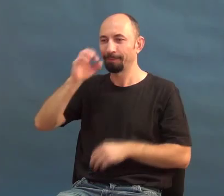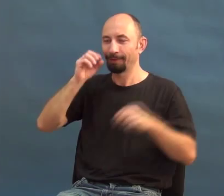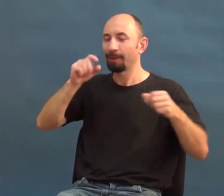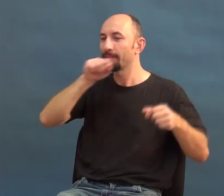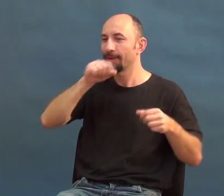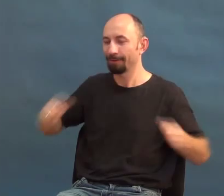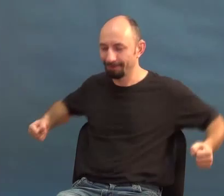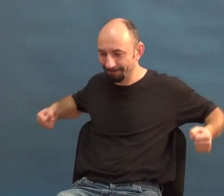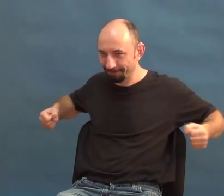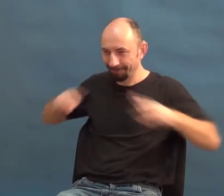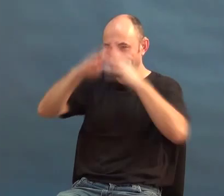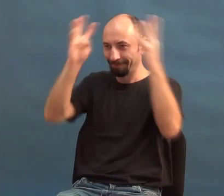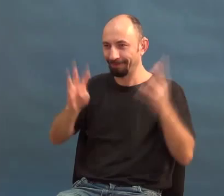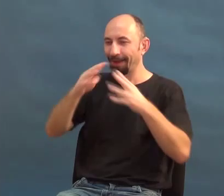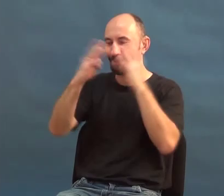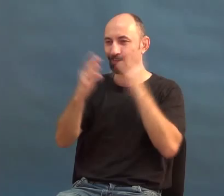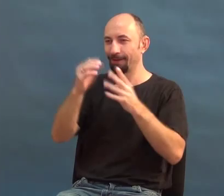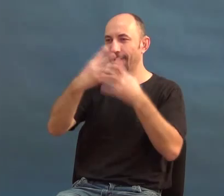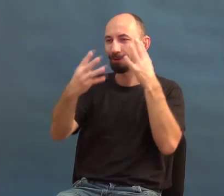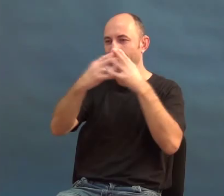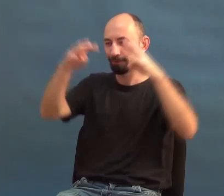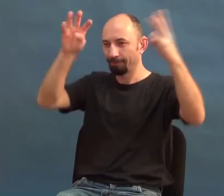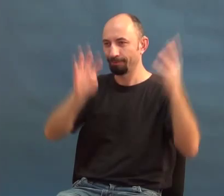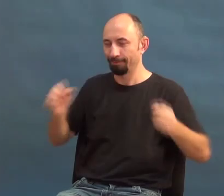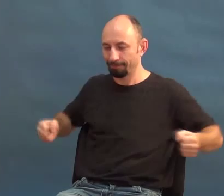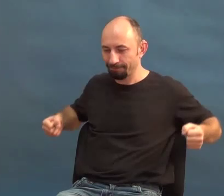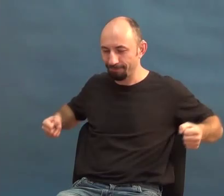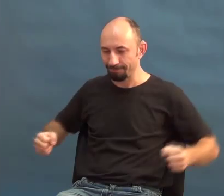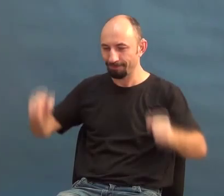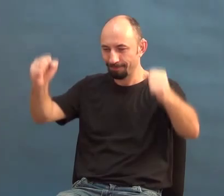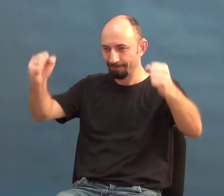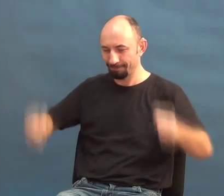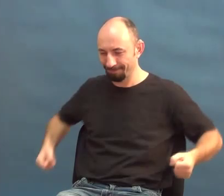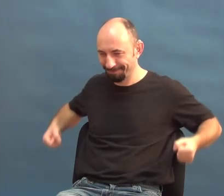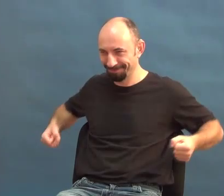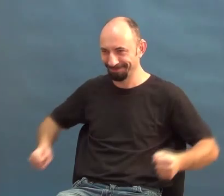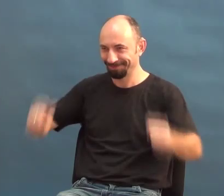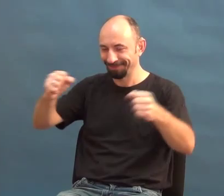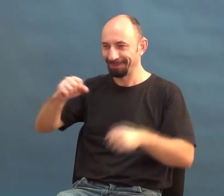Ptaszek huśta się na huśtawce w swojej klatce.